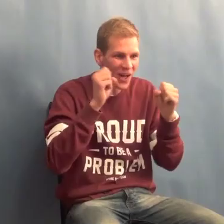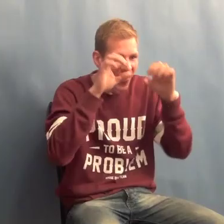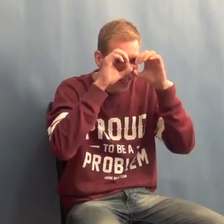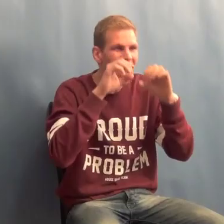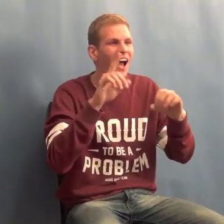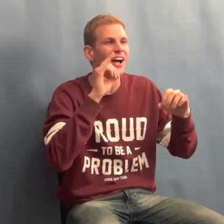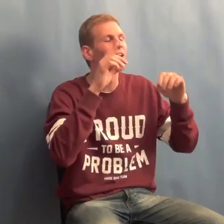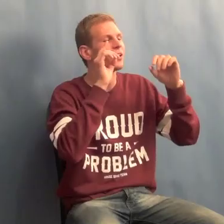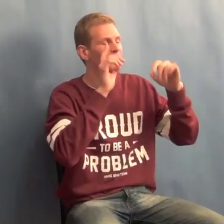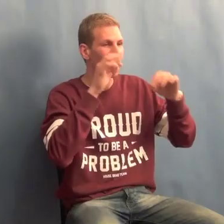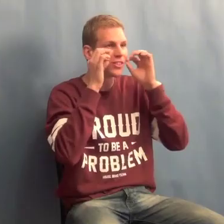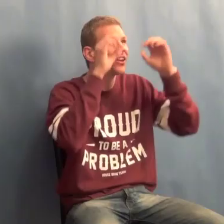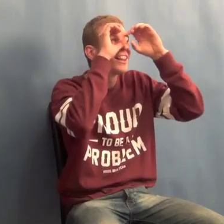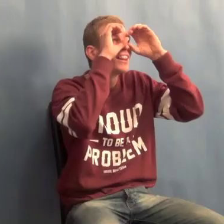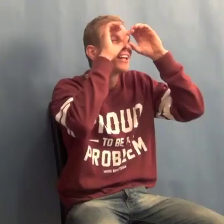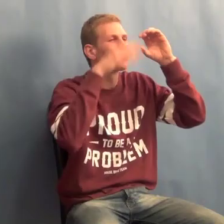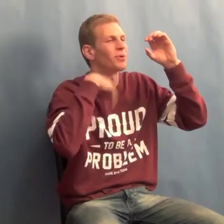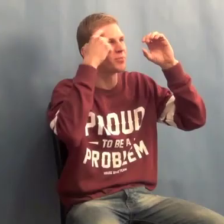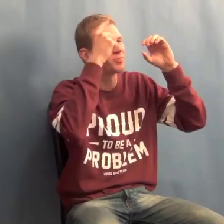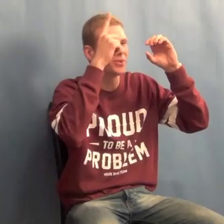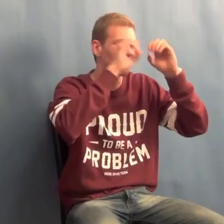Kot dalej patrzył przez lornetkę, ale wpadł na pomysł.